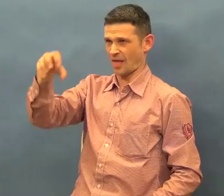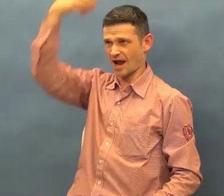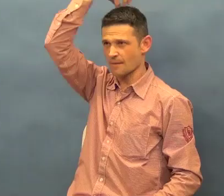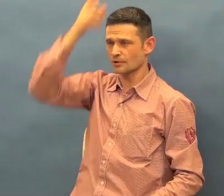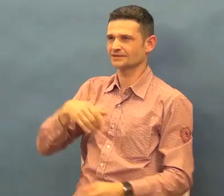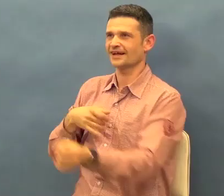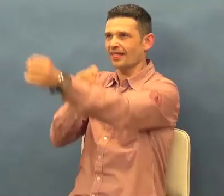Jabłko na głowie jest małe.